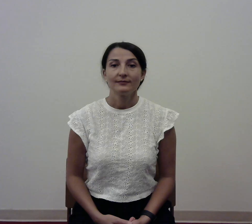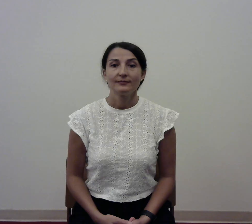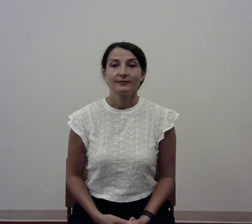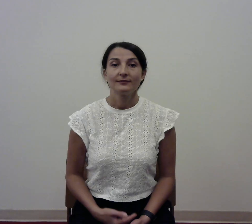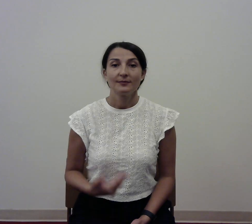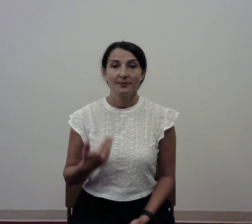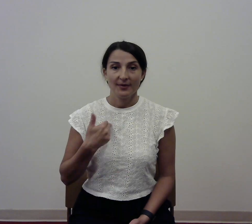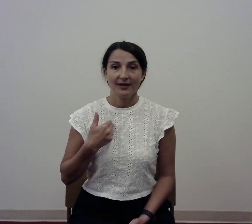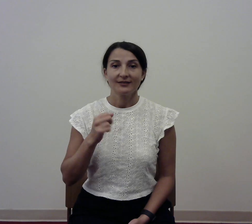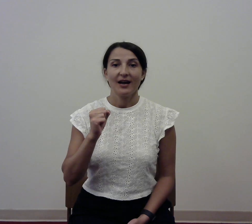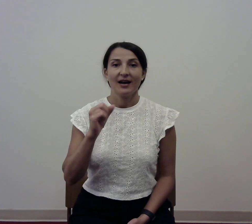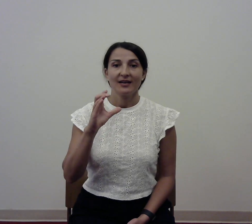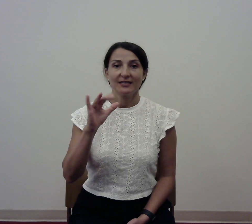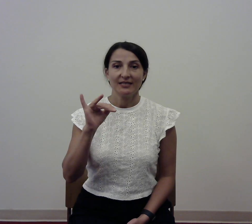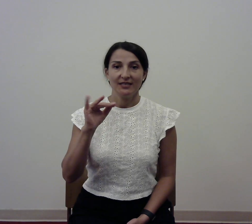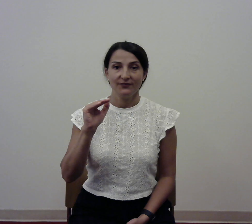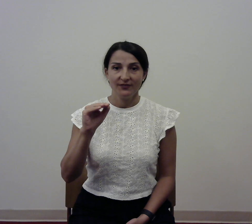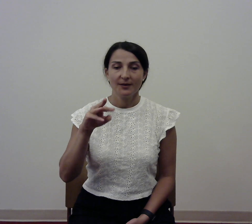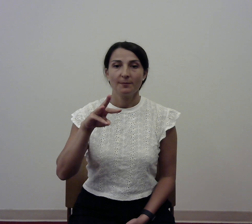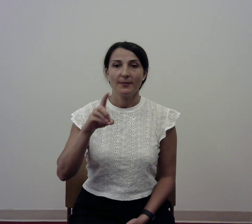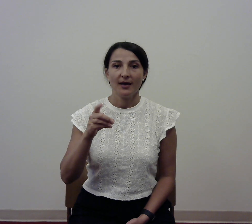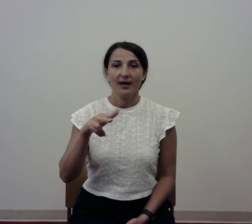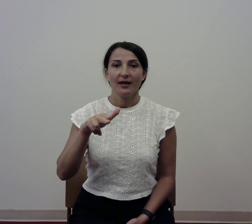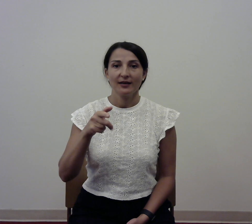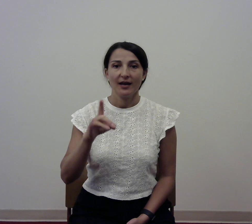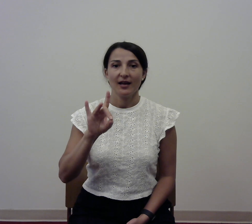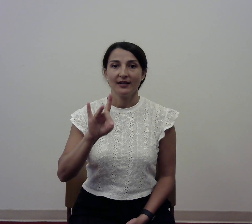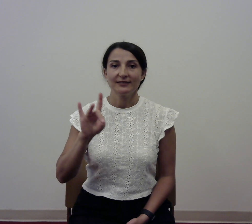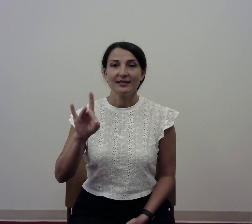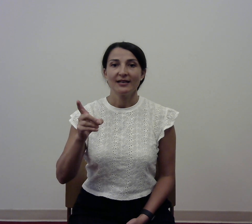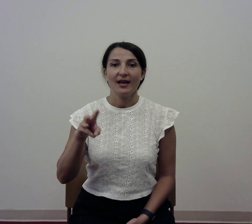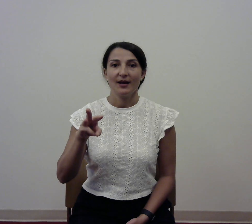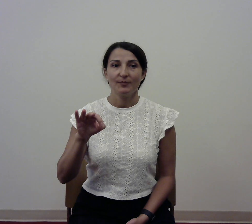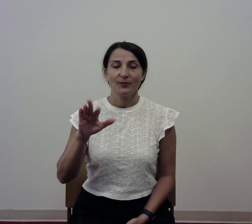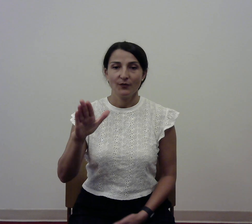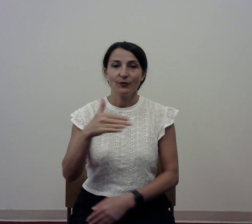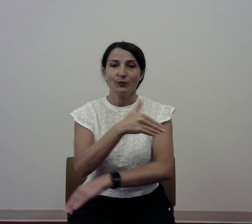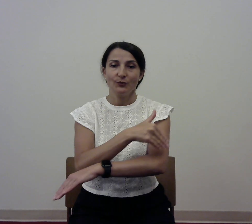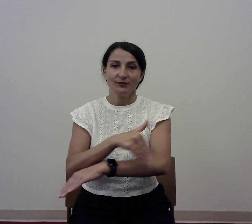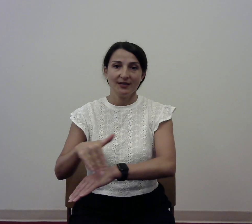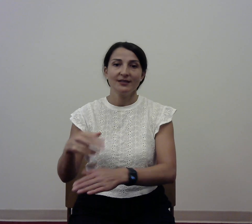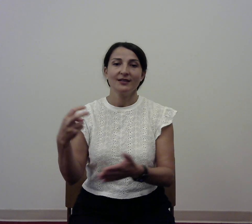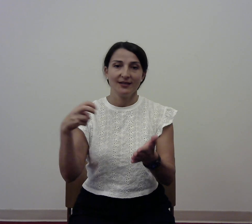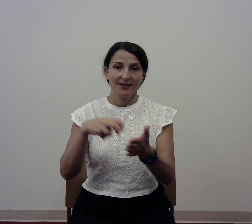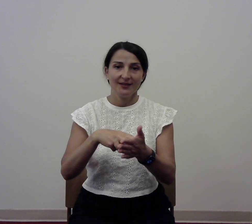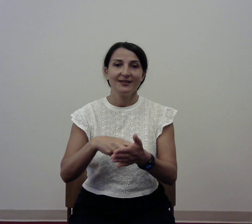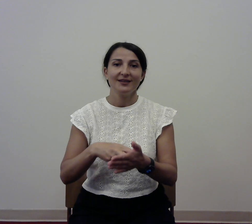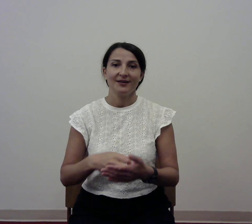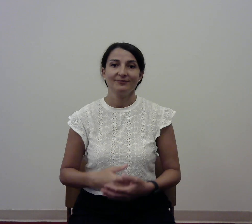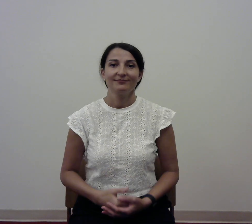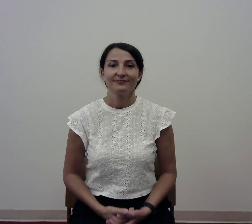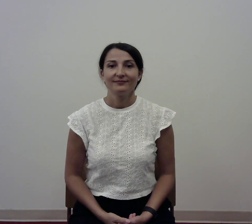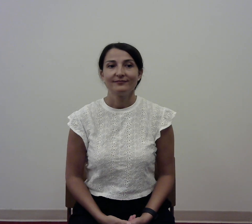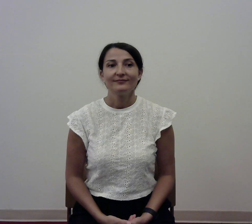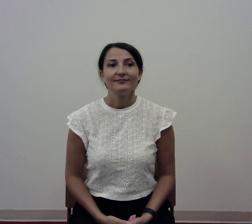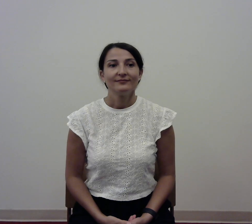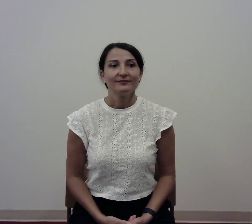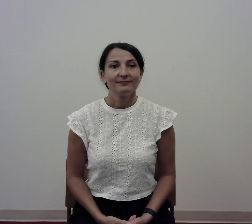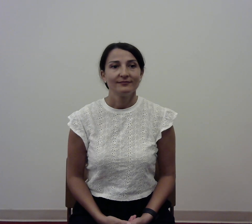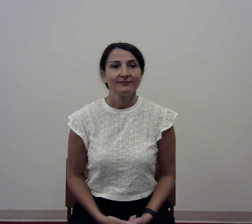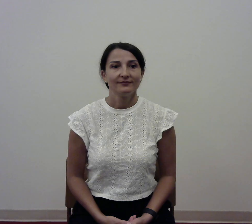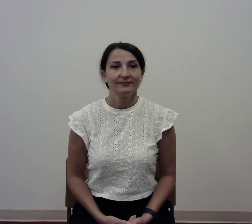Mən Asif Məhərrəmov küçəsində qeydiyyatdayam